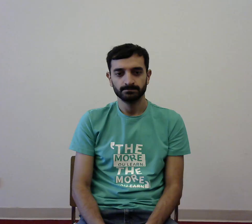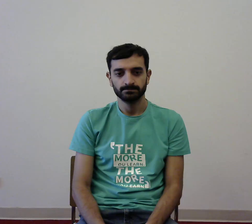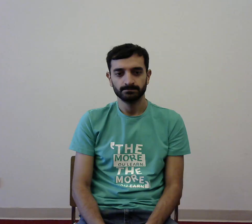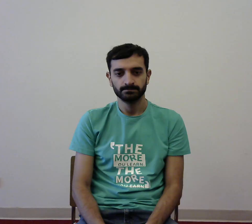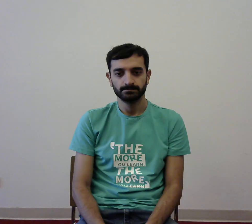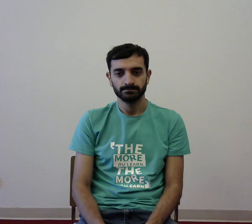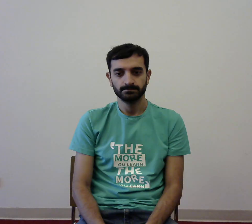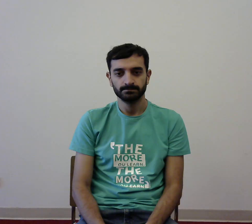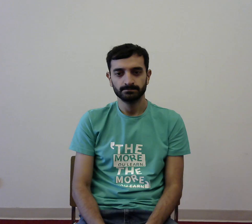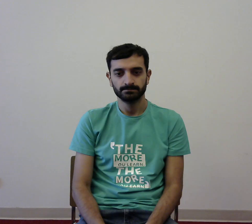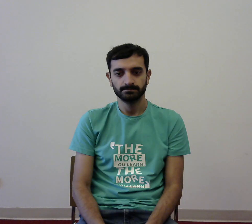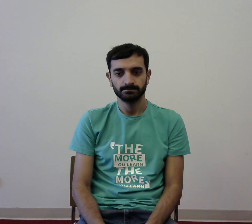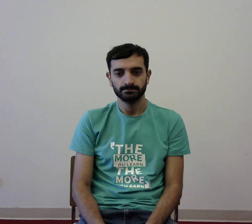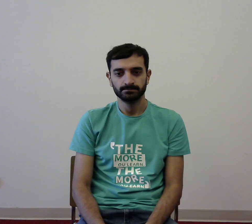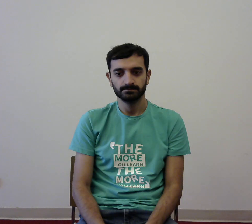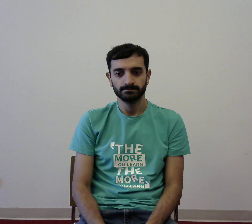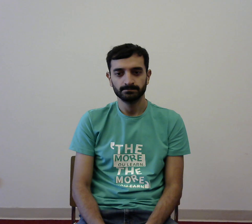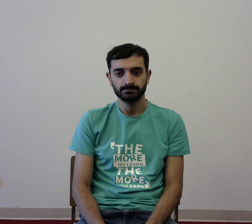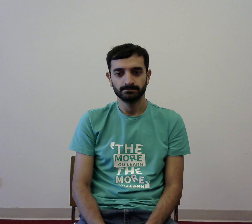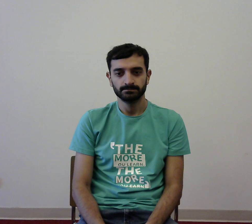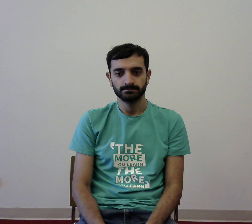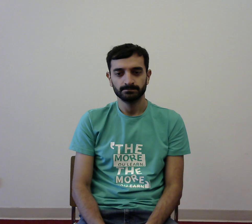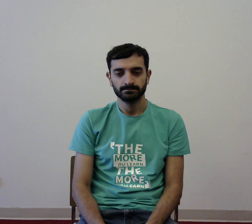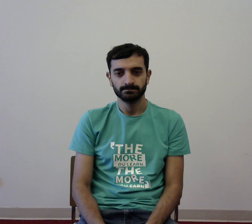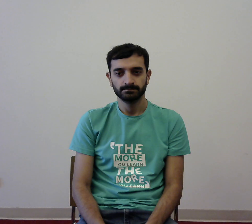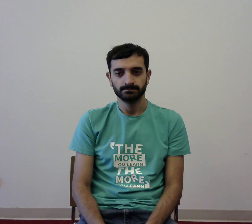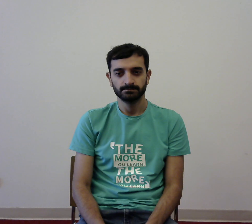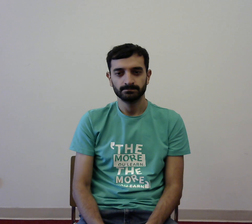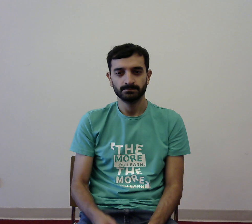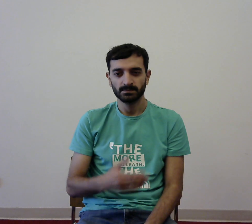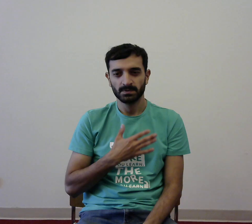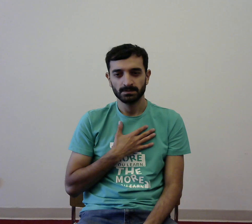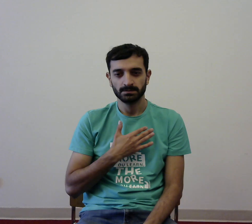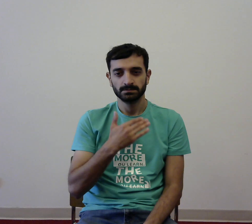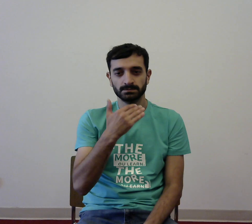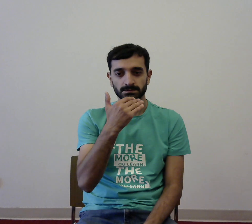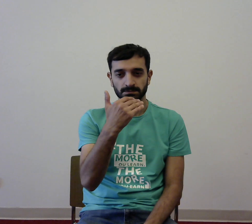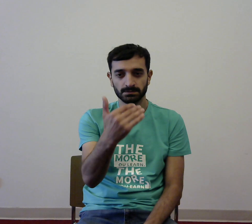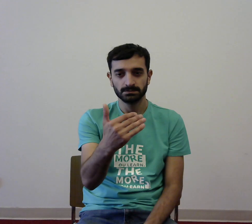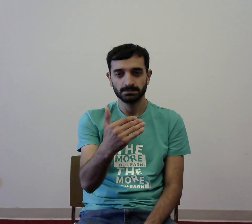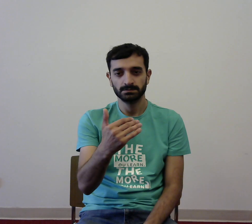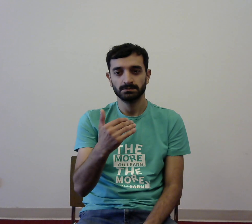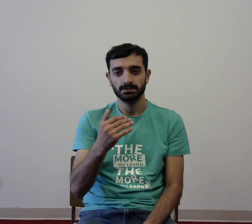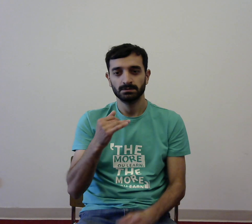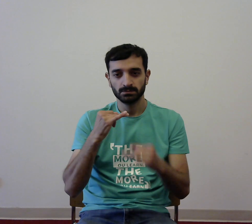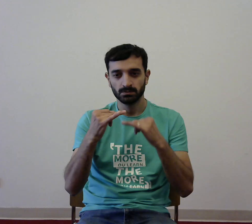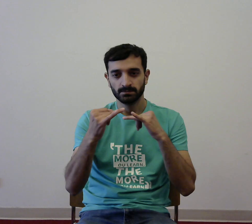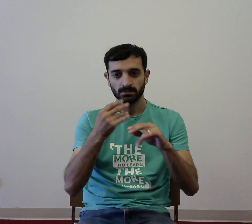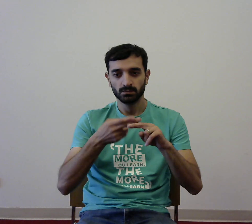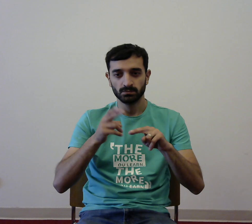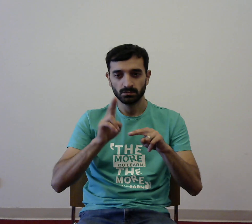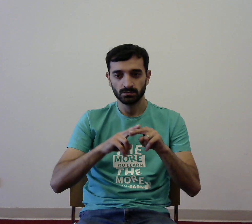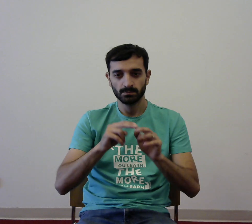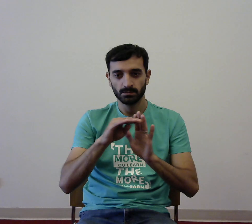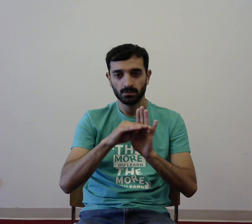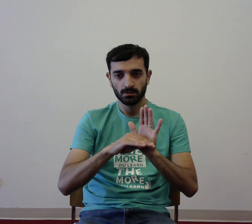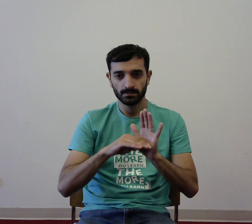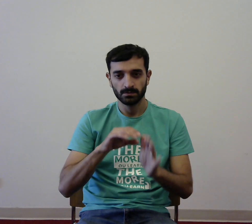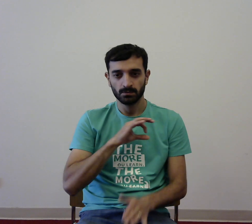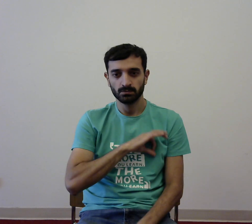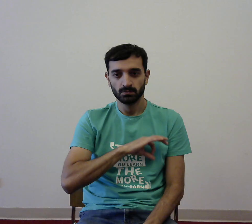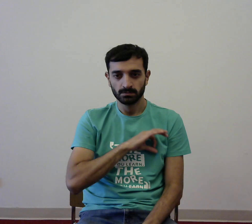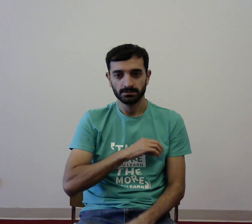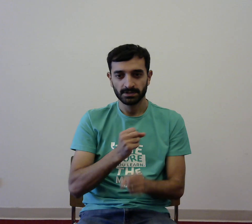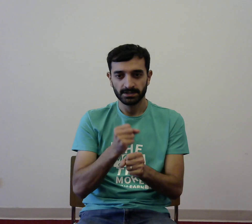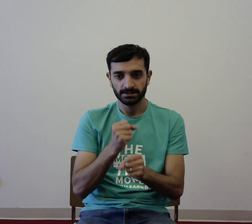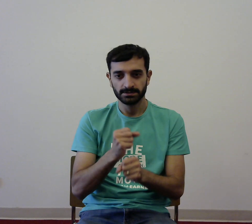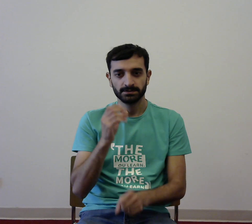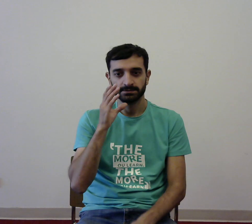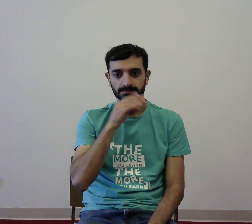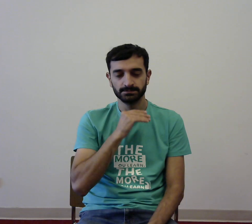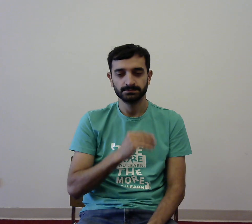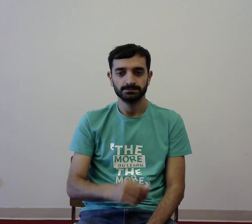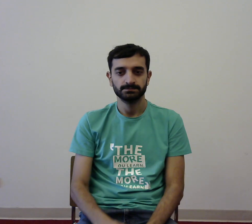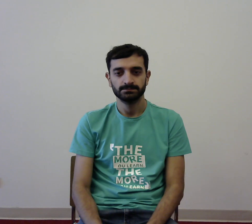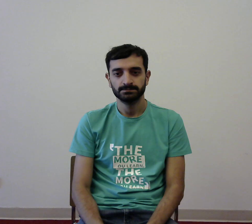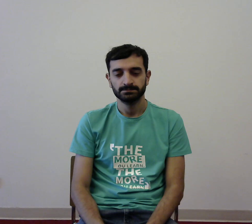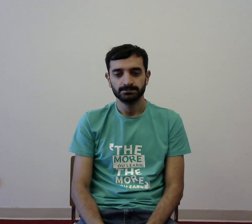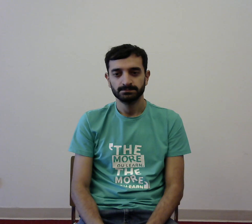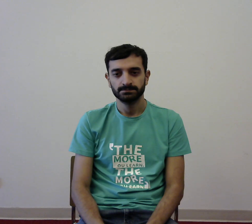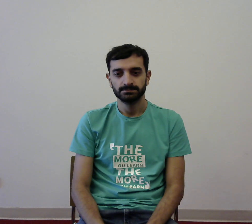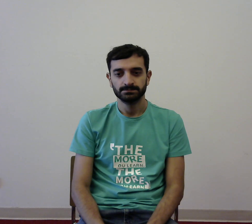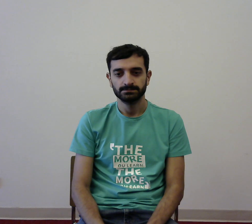Mən sizinlə danışmaq üçün proqramdan istifadə edə bilərəm